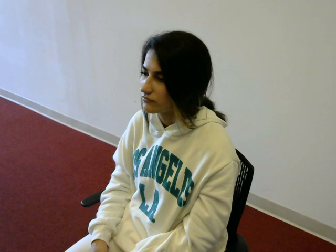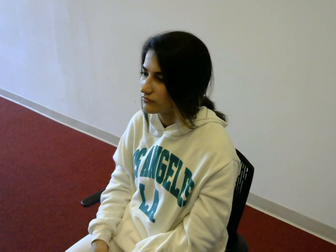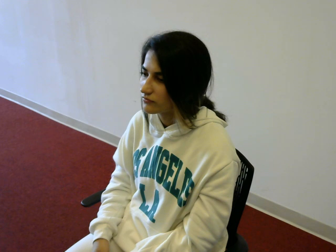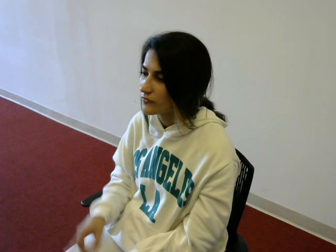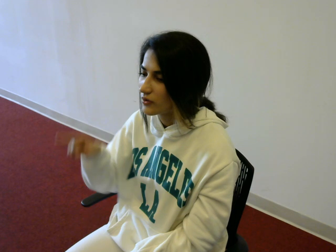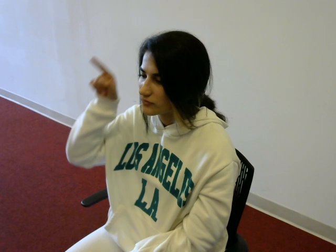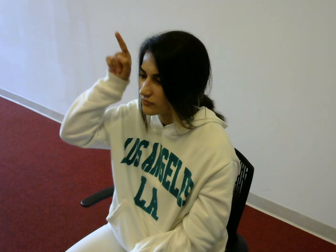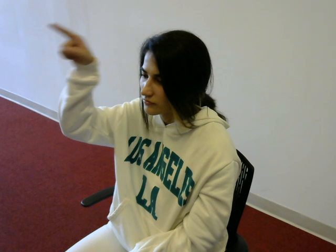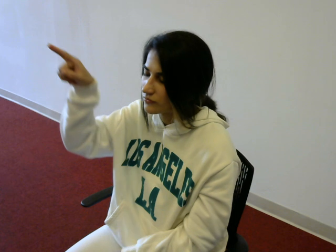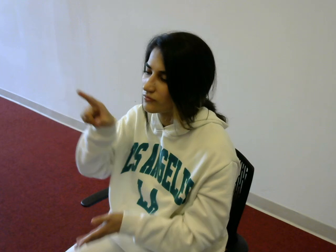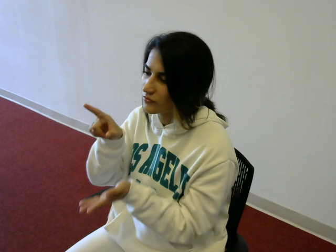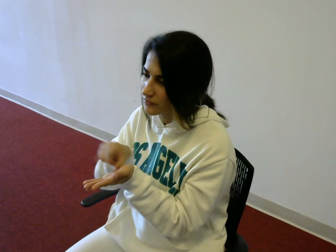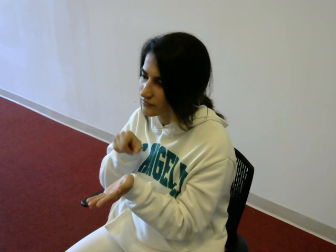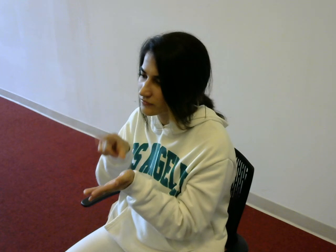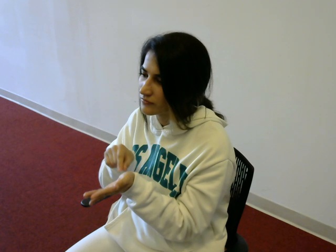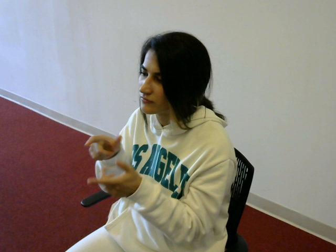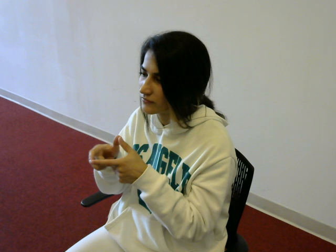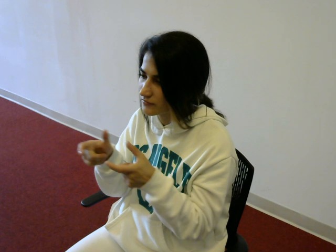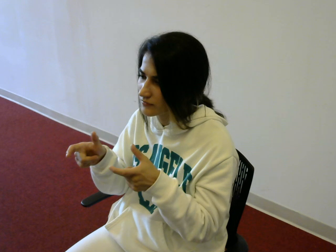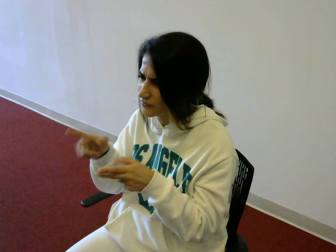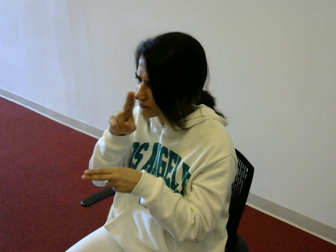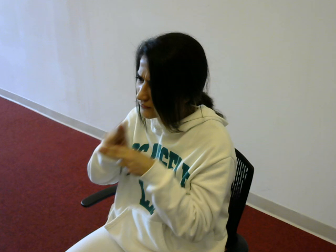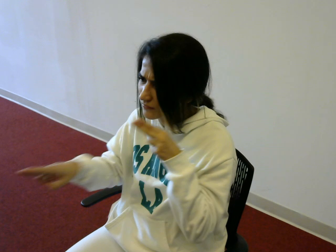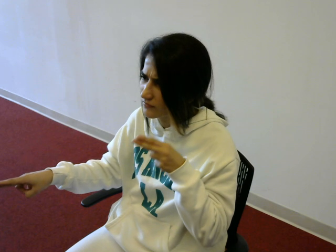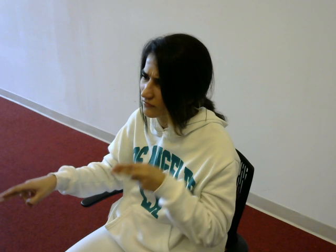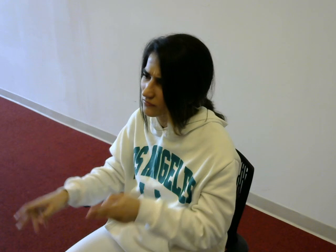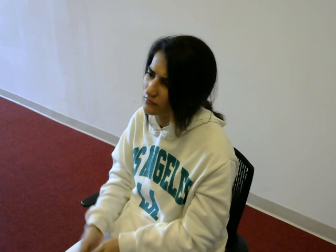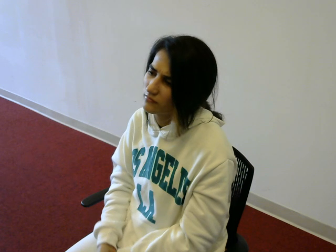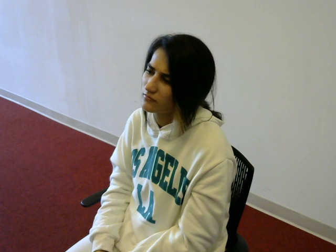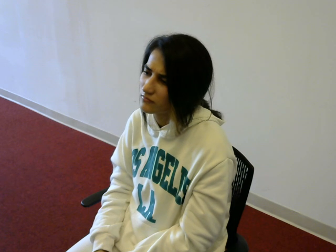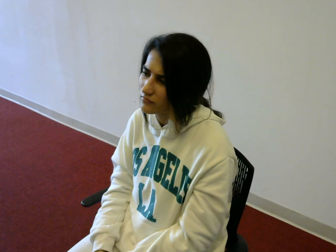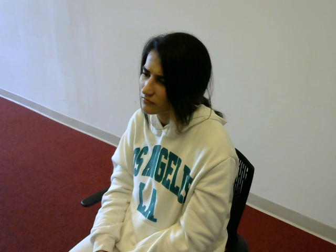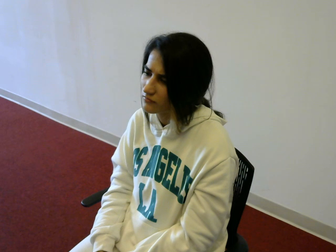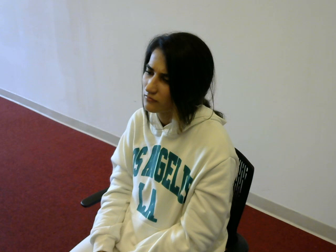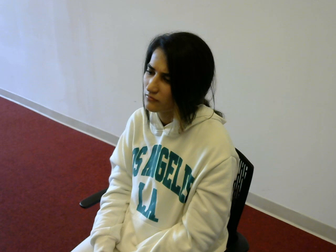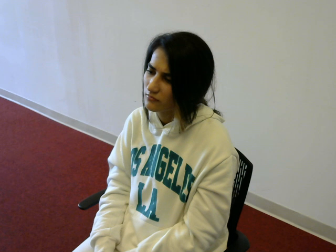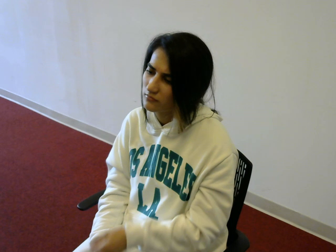O pensiya kartını itirib